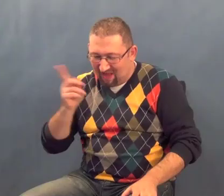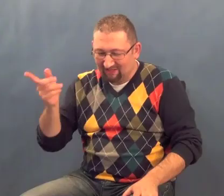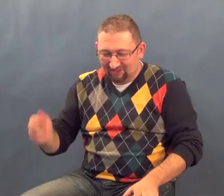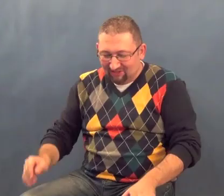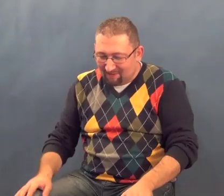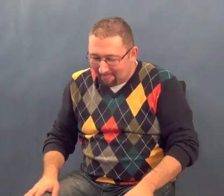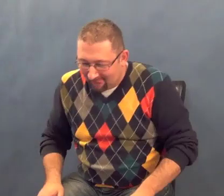Właśnie.